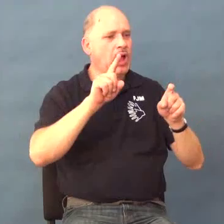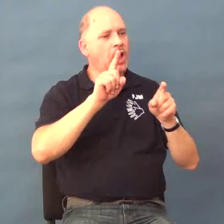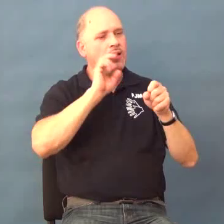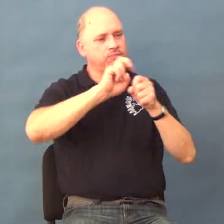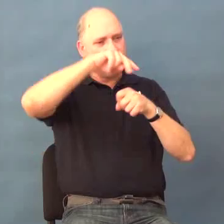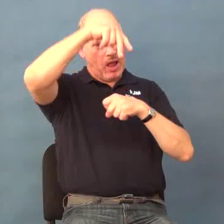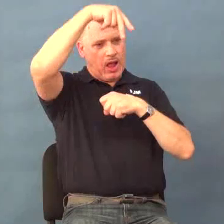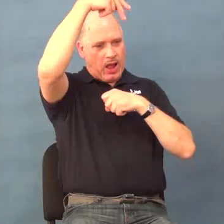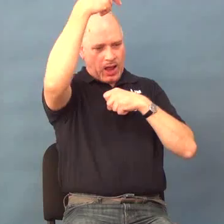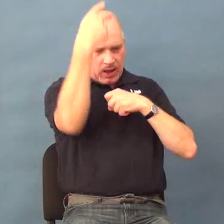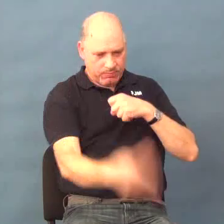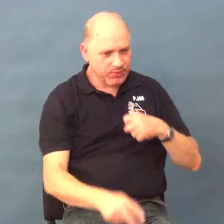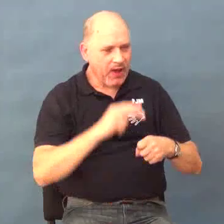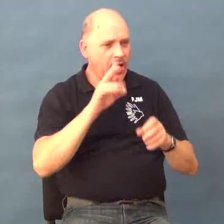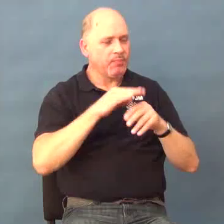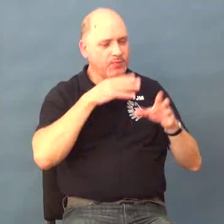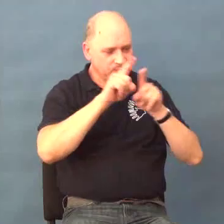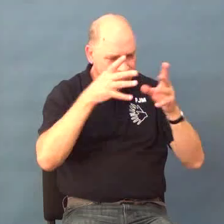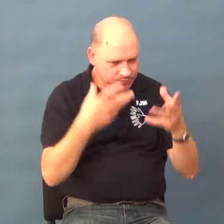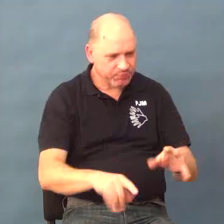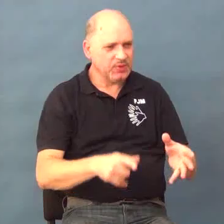Chłopiec spada i pies spada razem z nim.